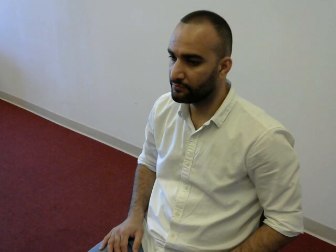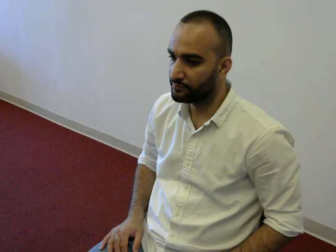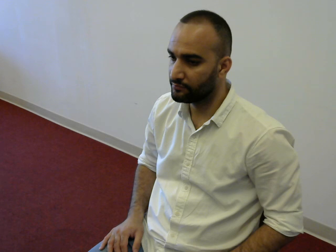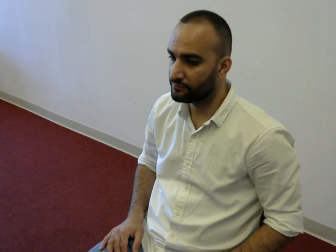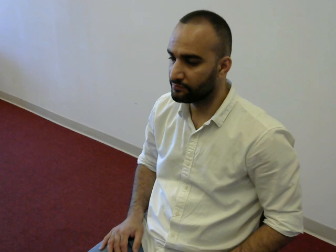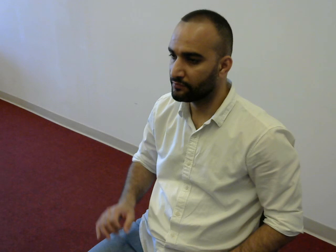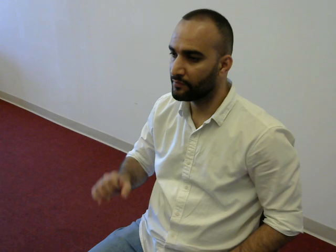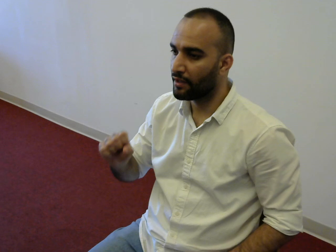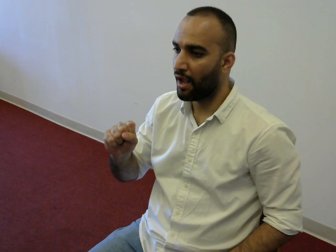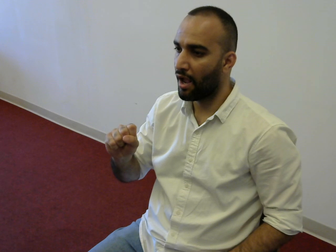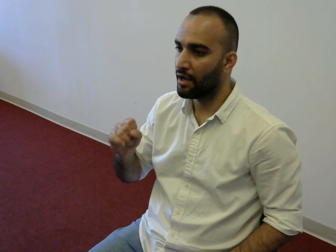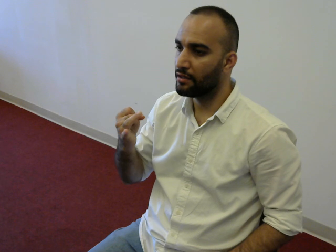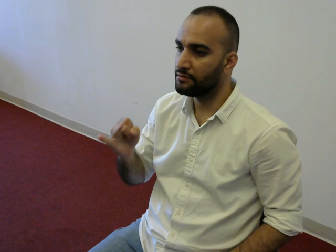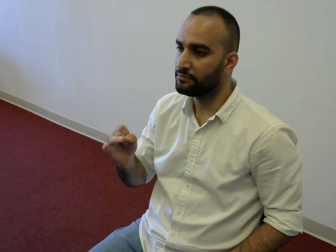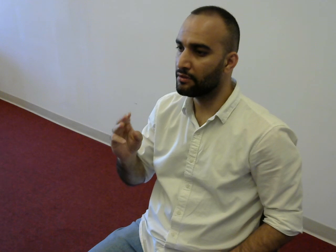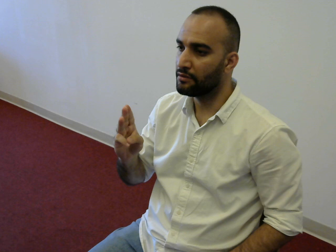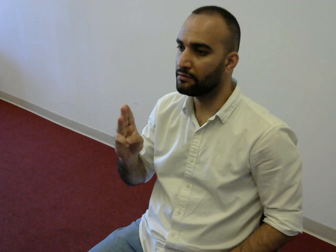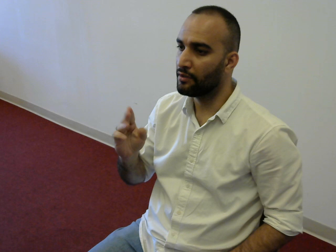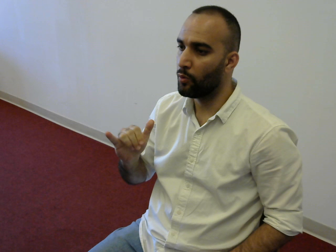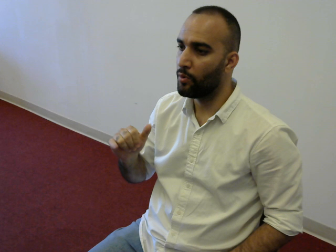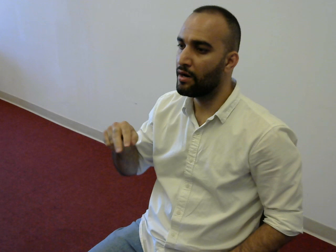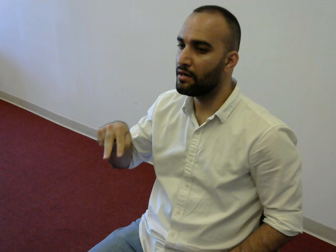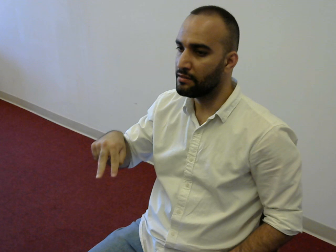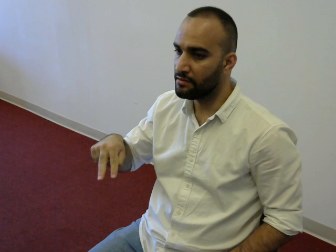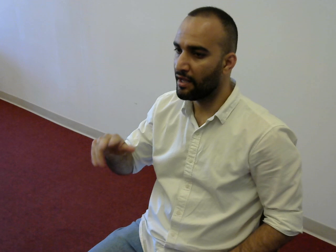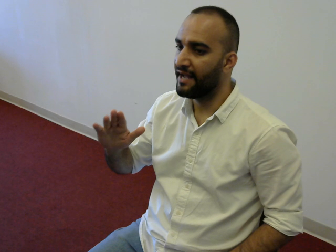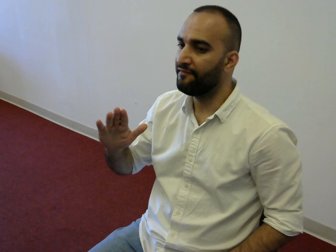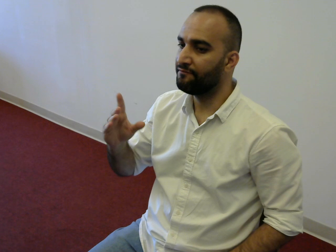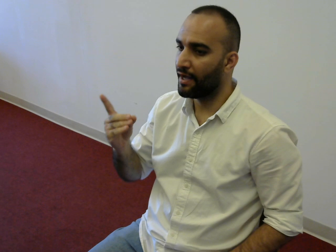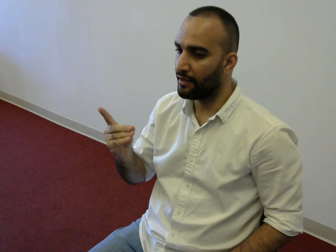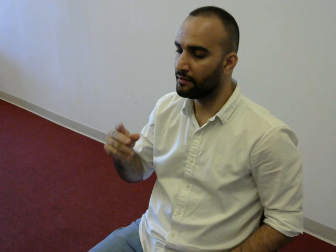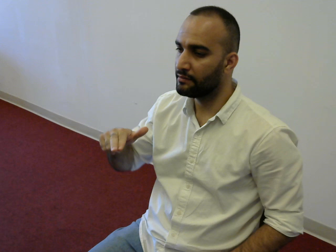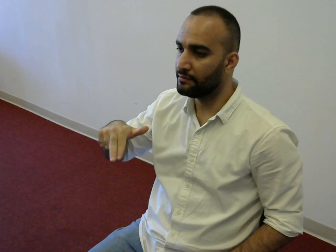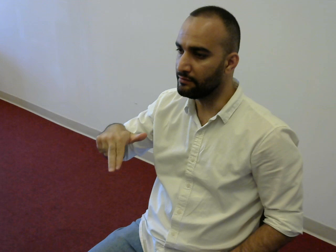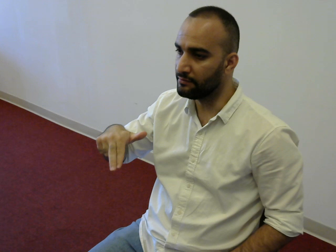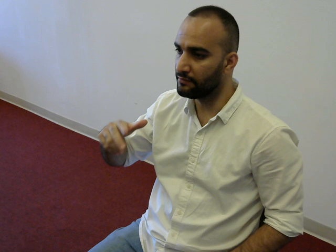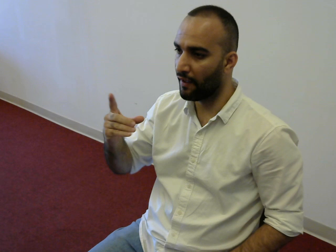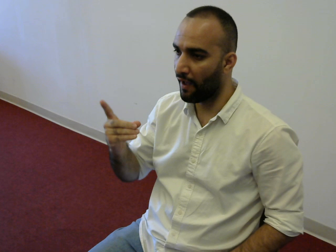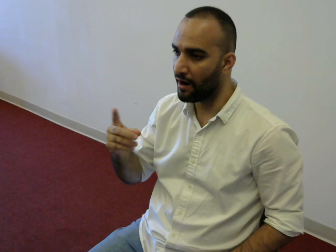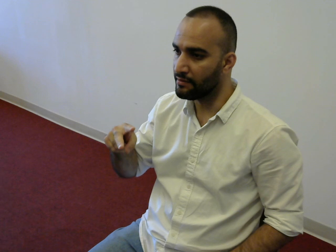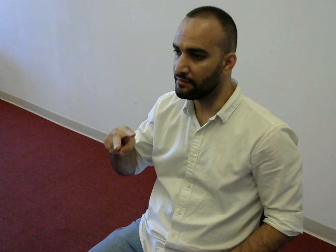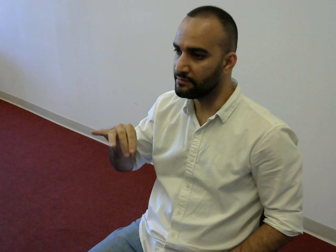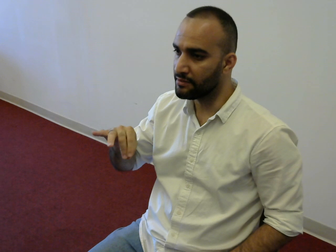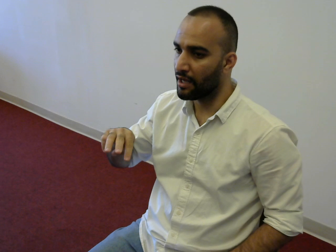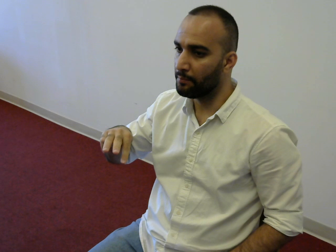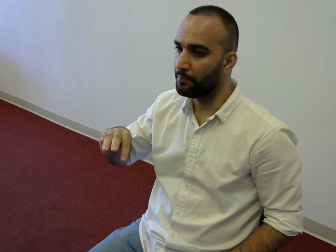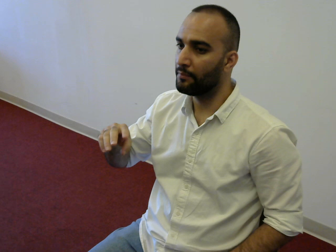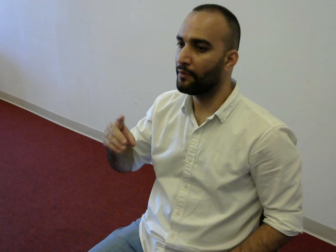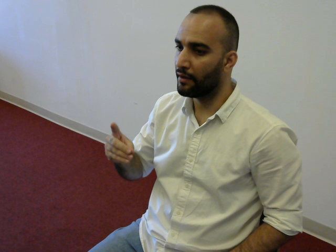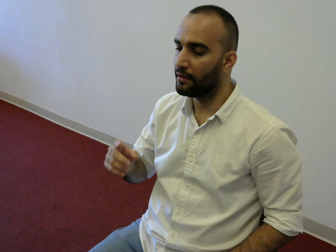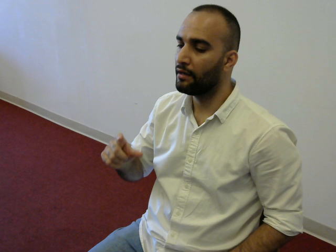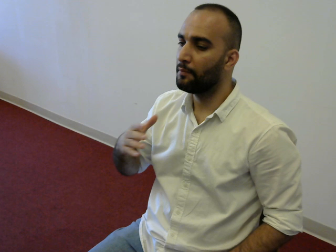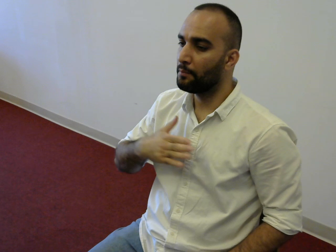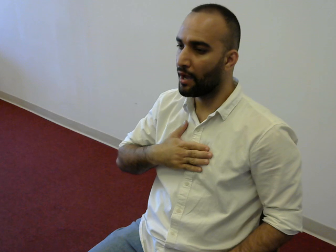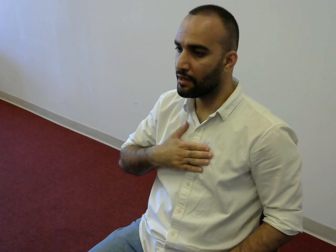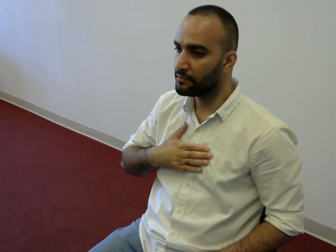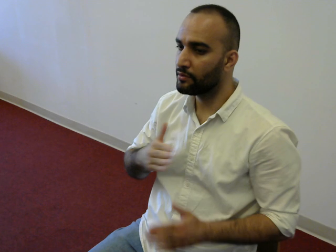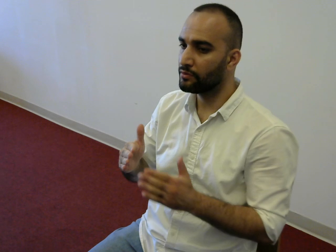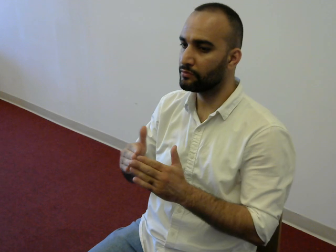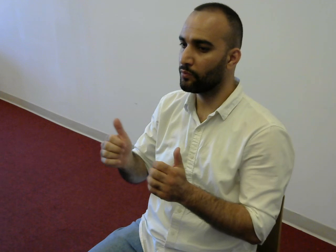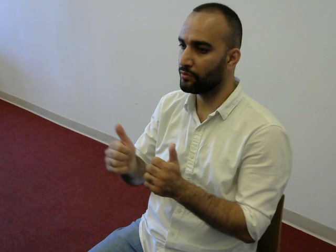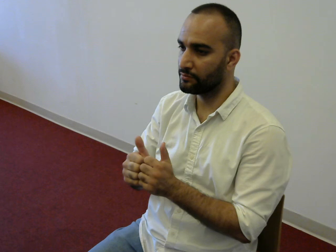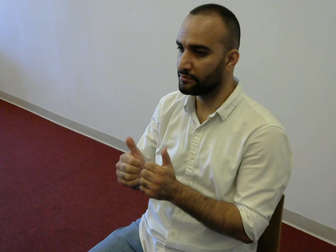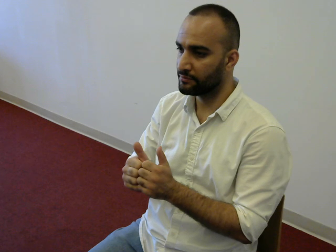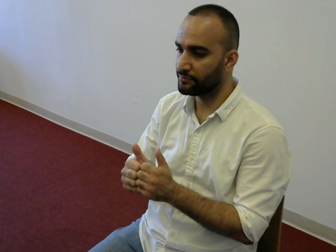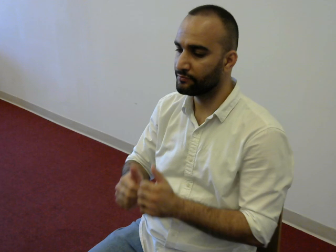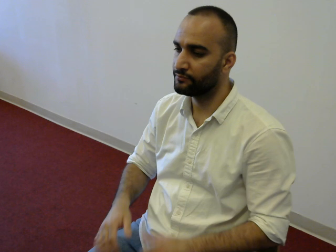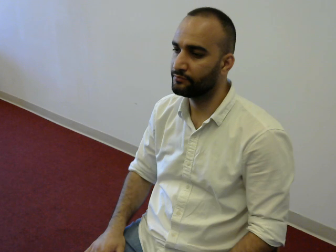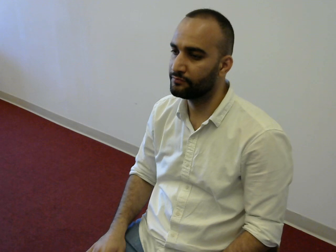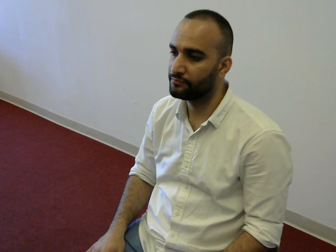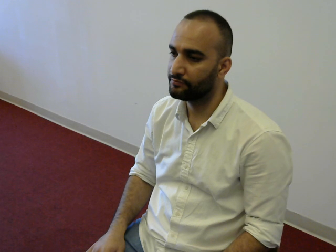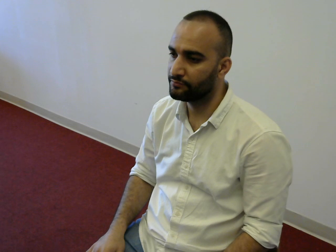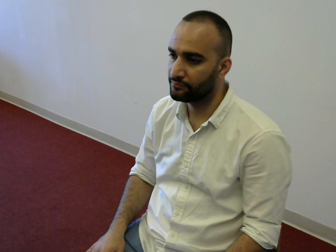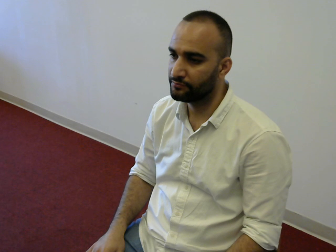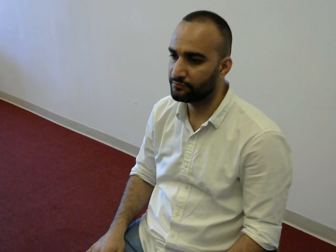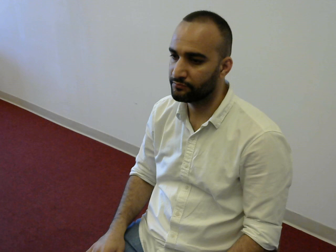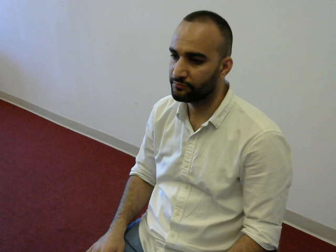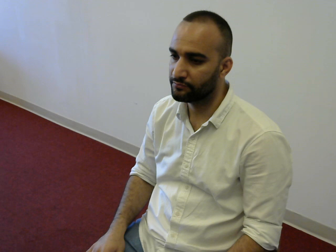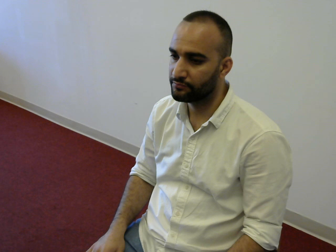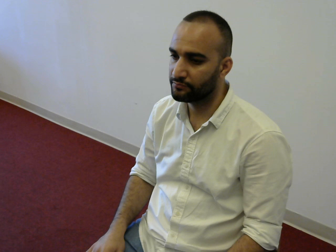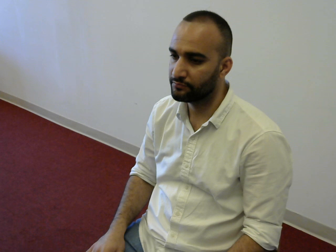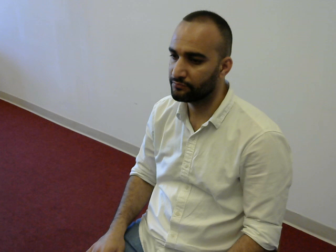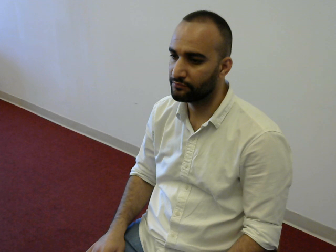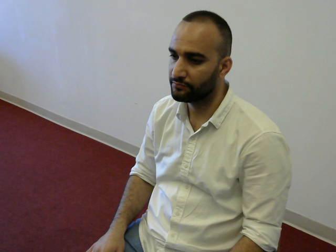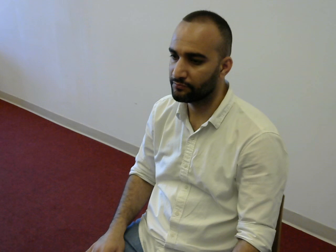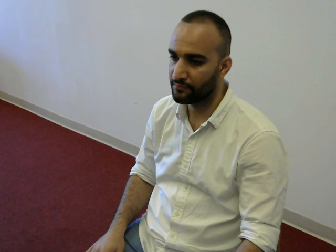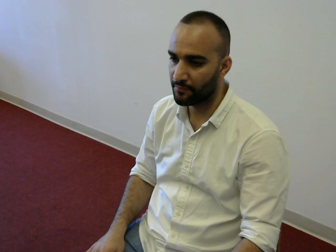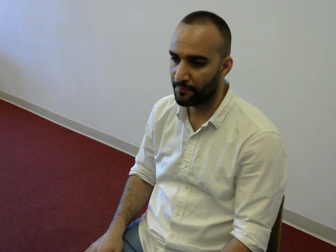Aygül və Həlimə mənim qonşularımdır